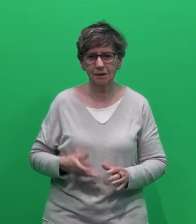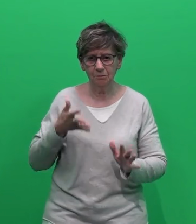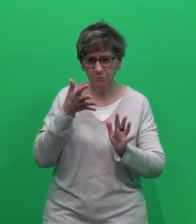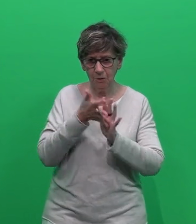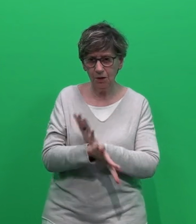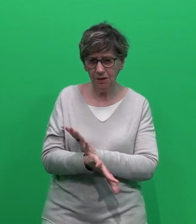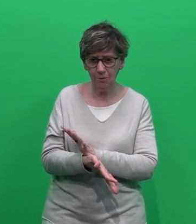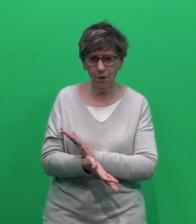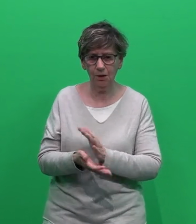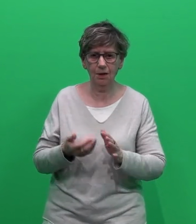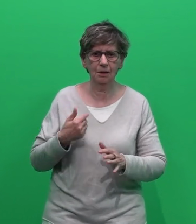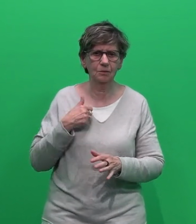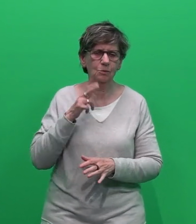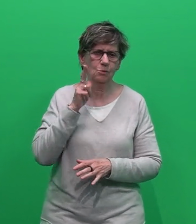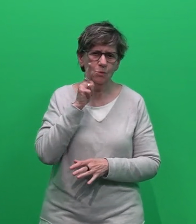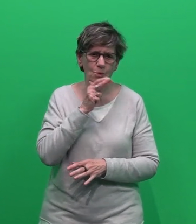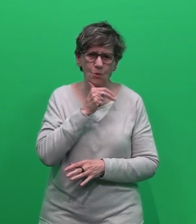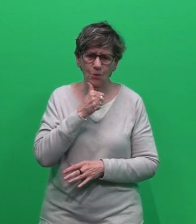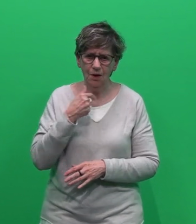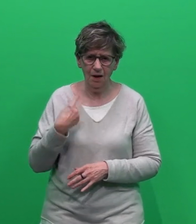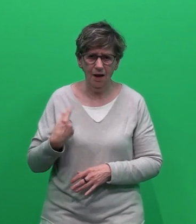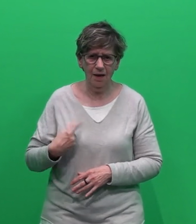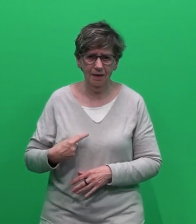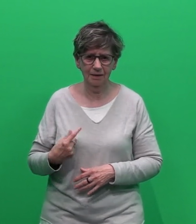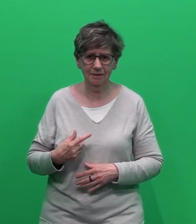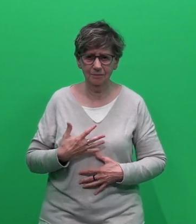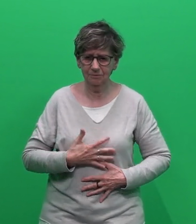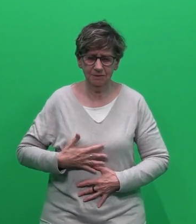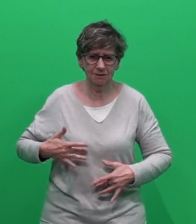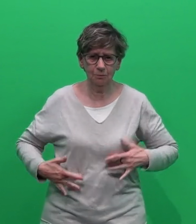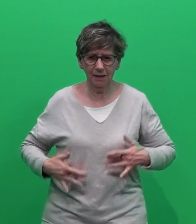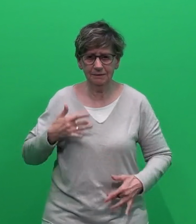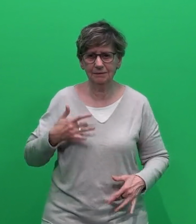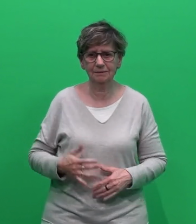Em fa mal perquè tinc símptomes.